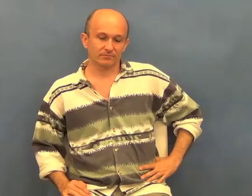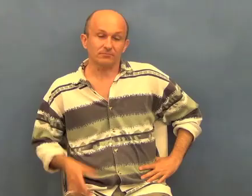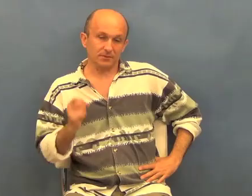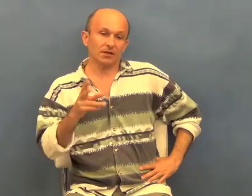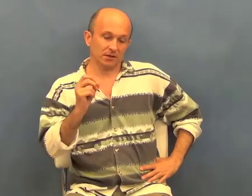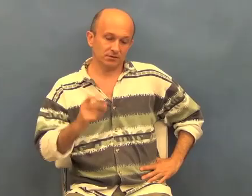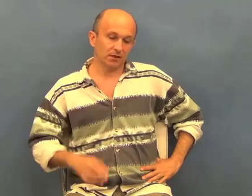Tak.